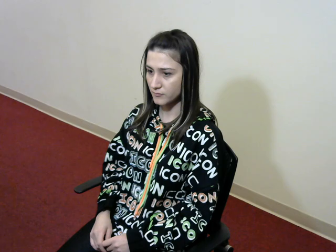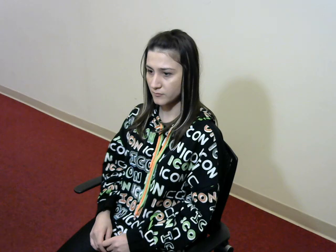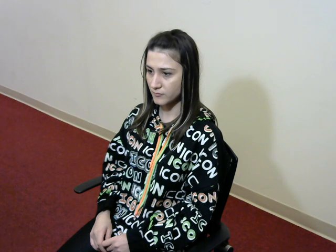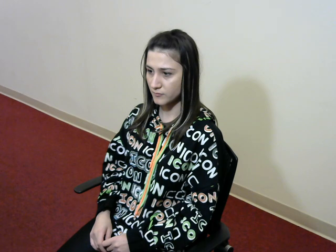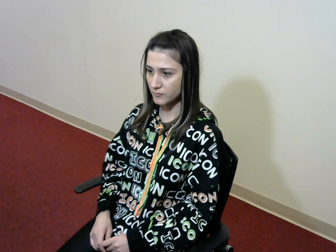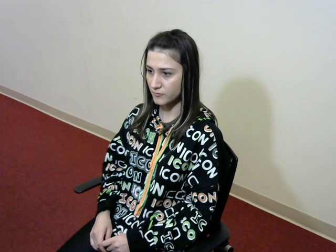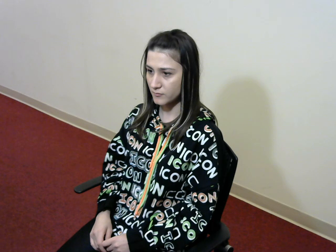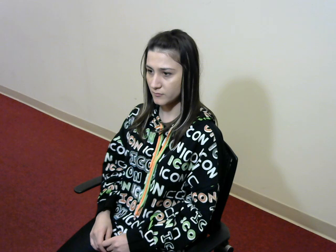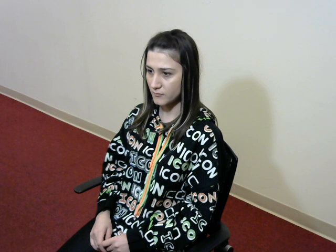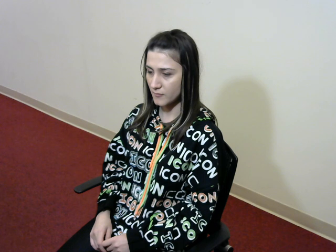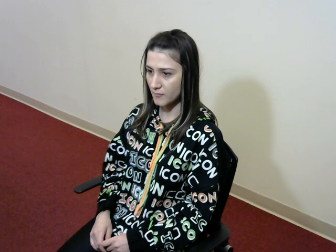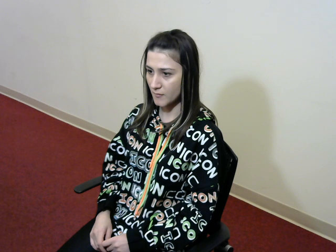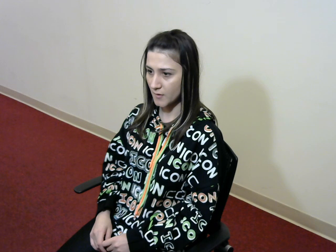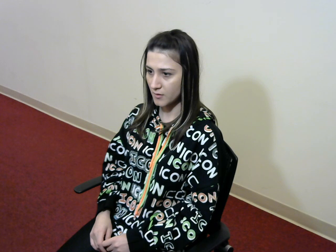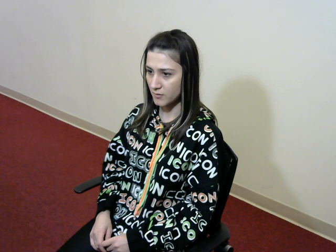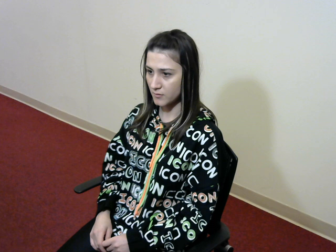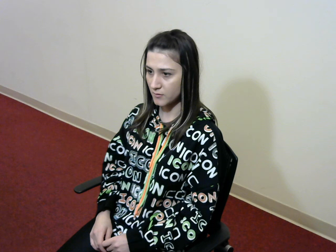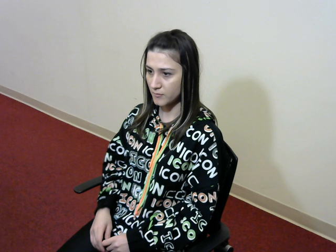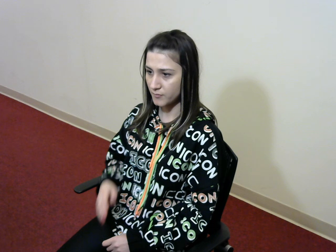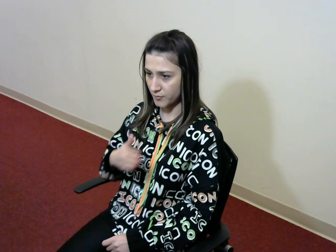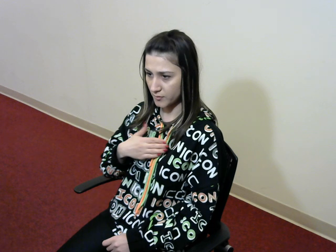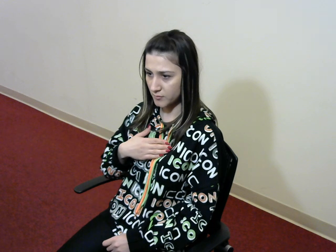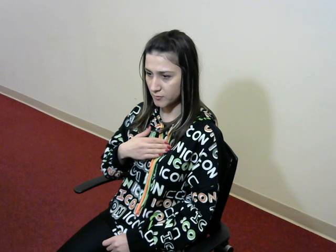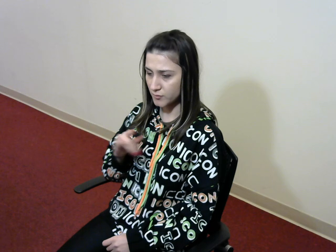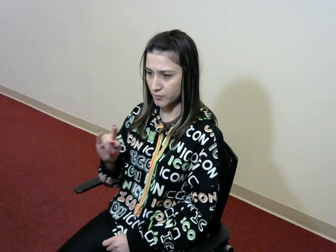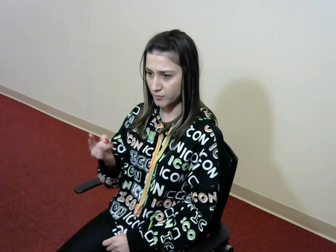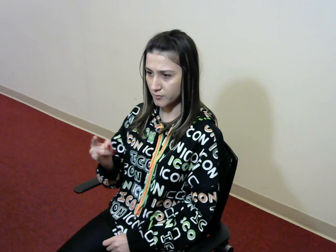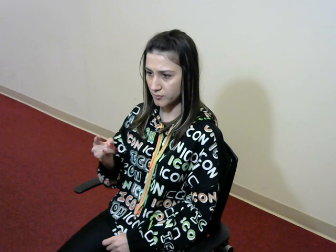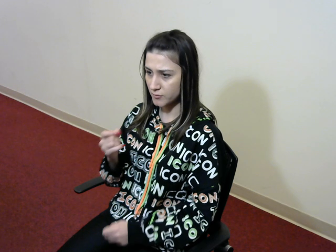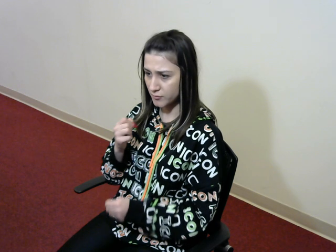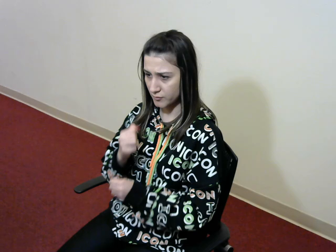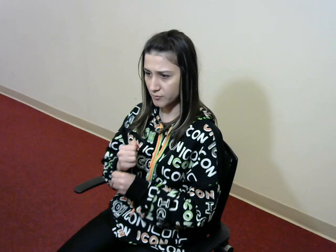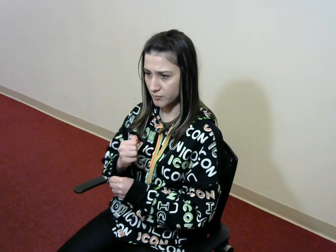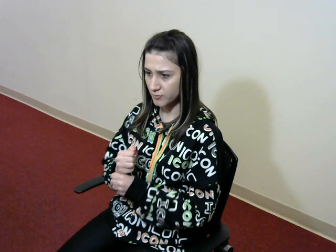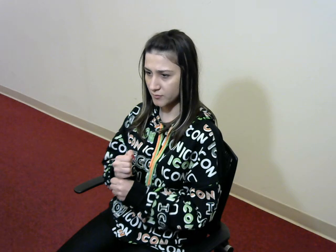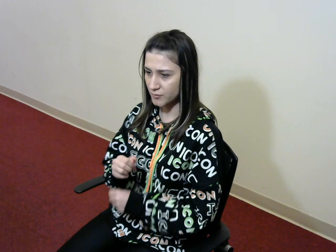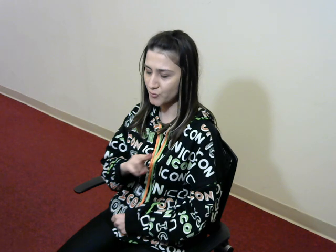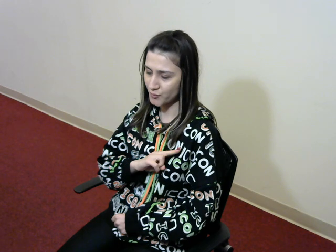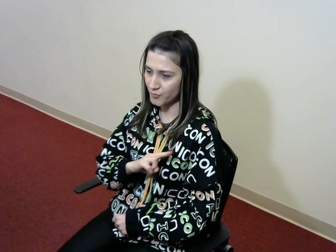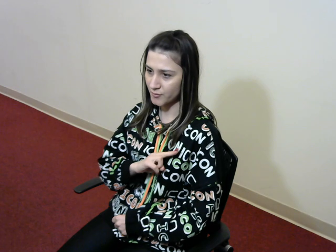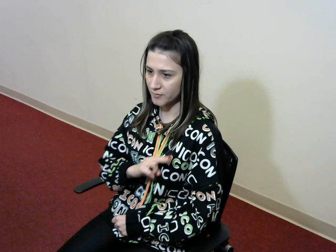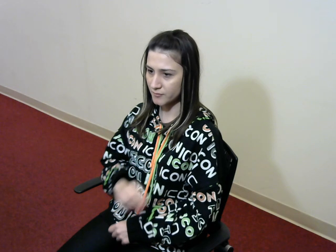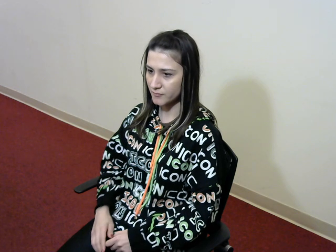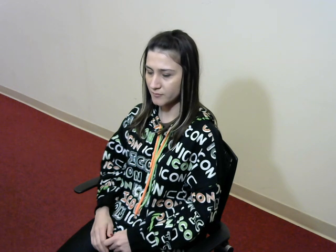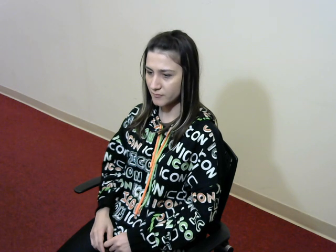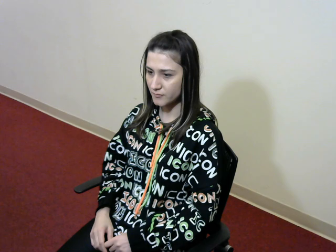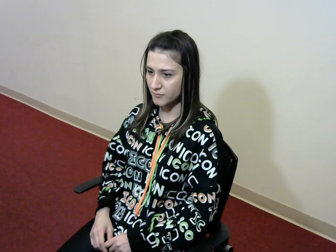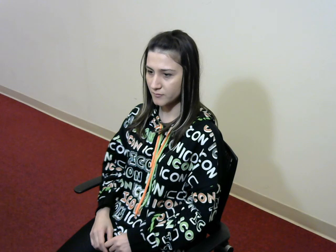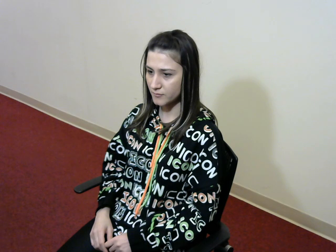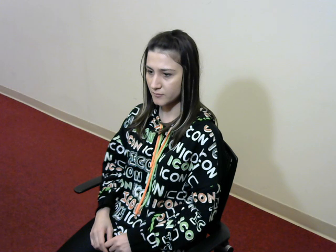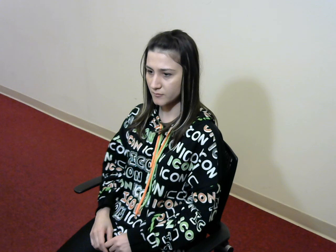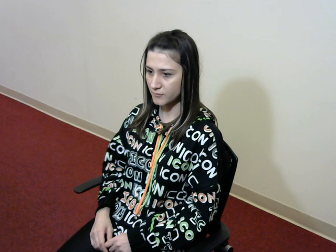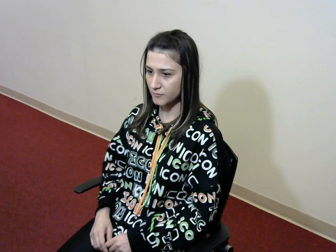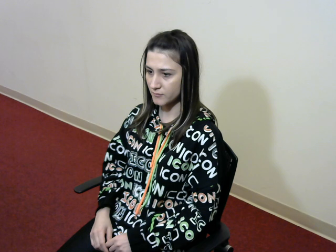Mən uşaqlarla işləməyi sevirəm